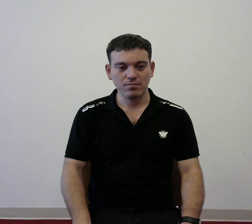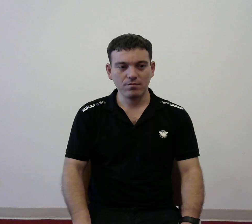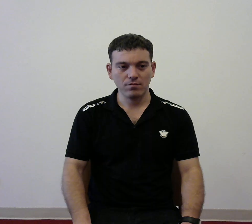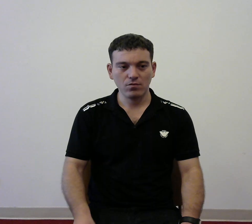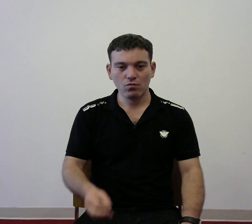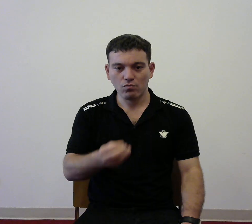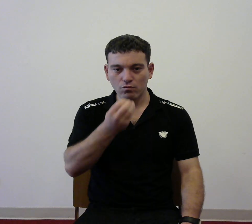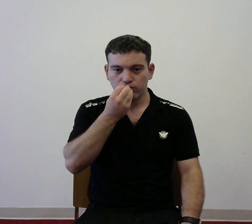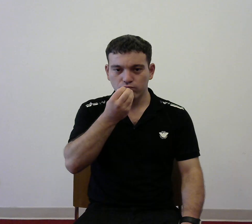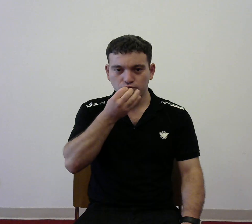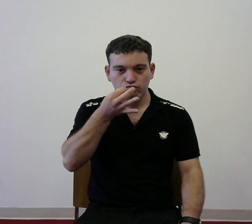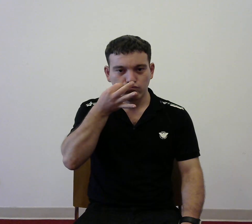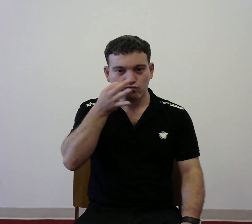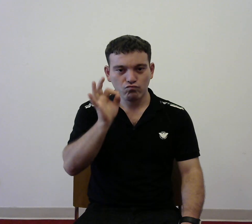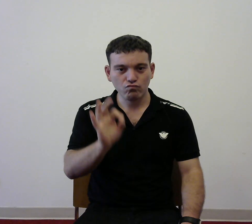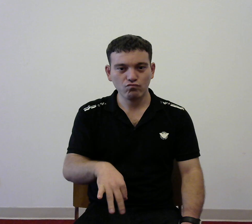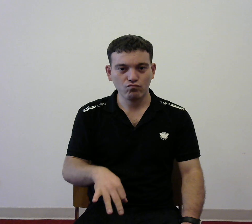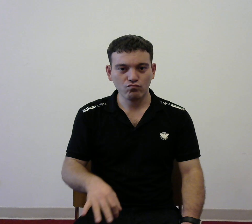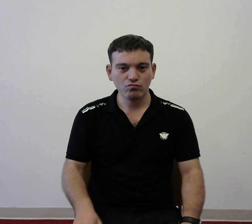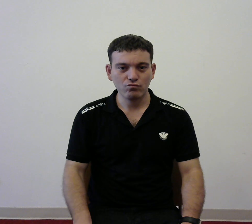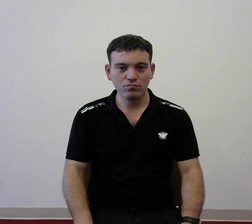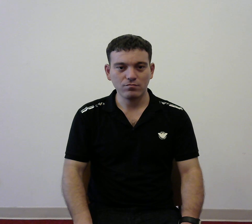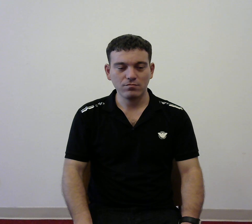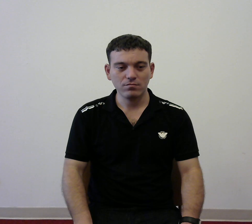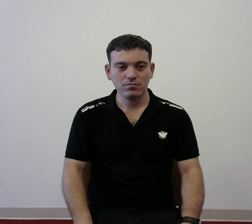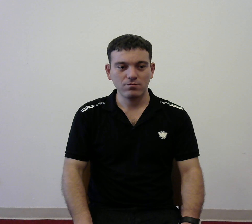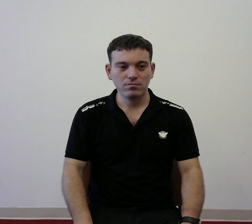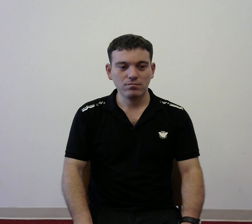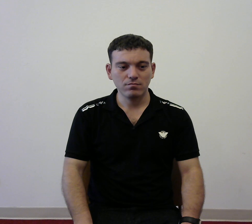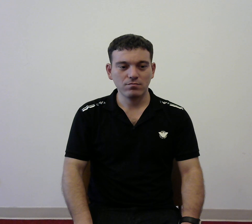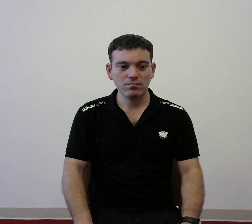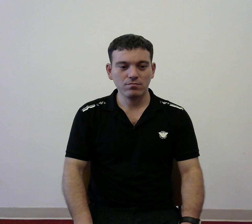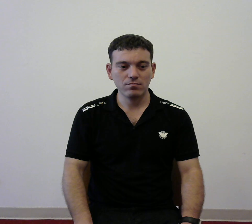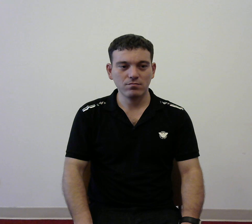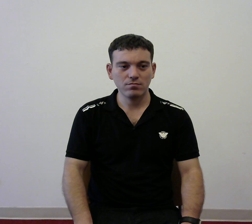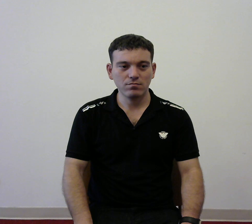Yemək dadlı idi